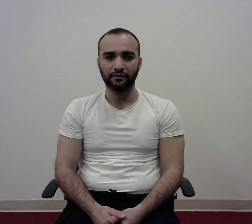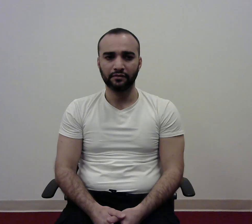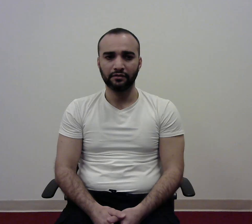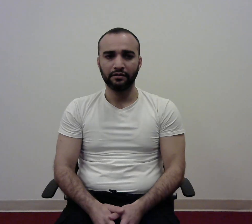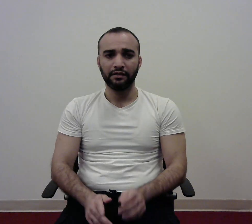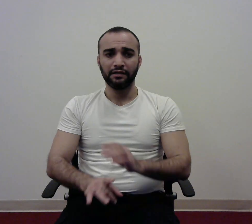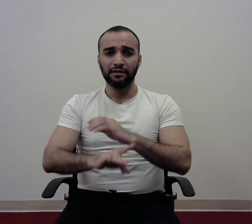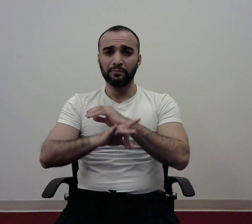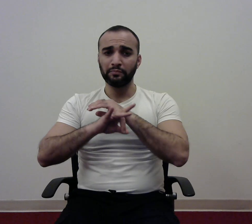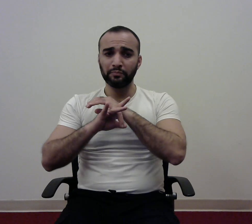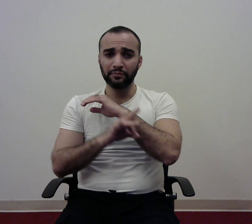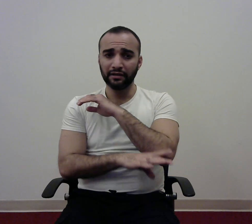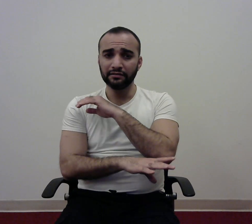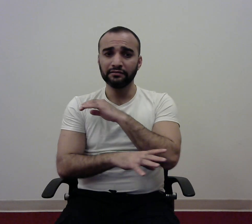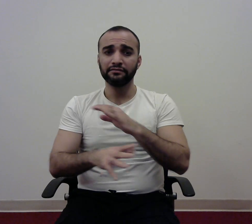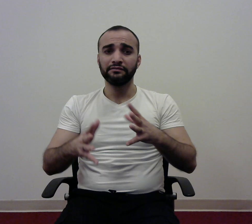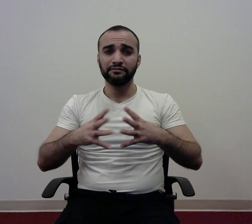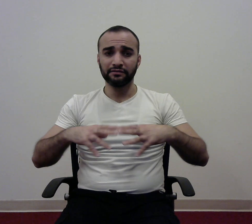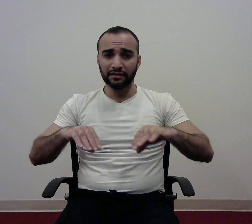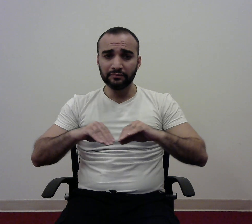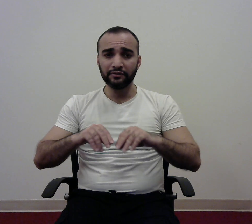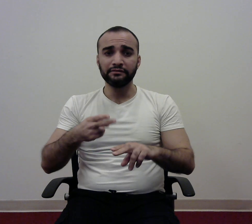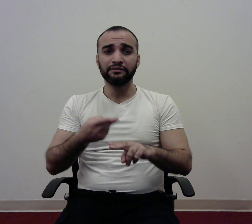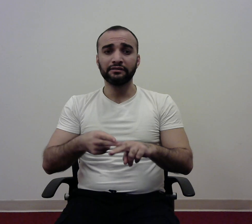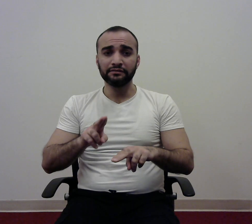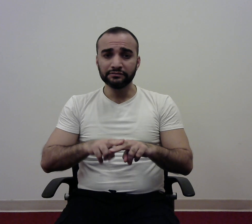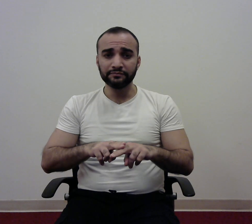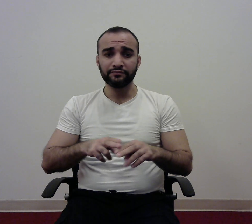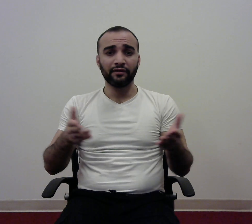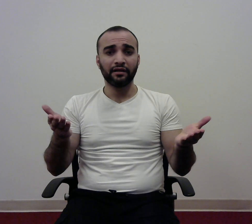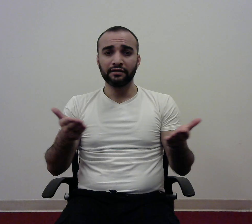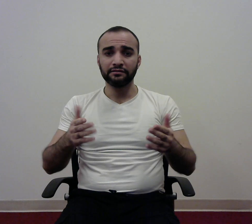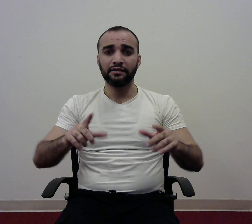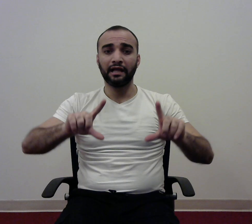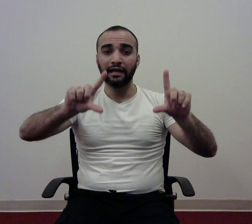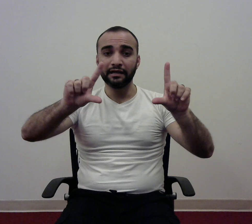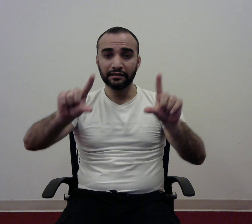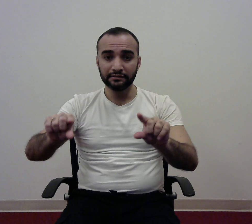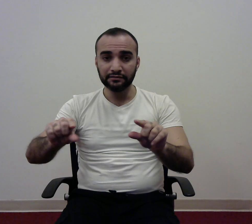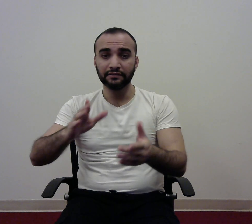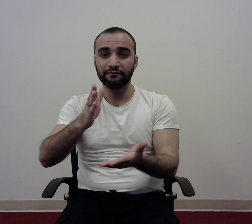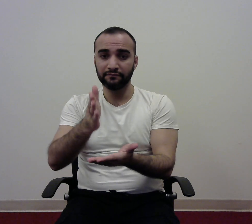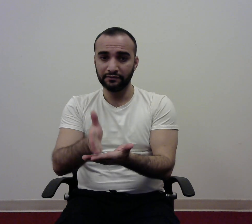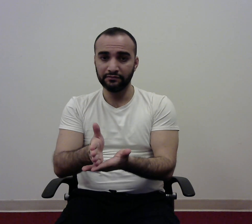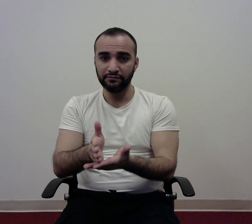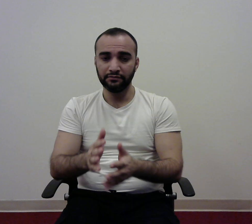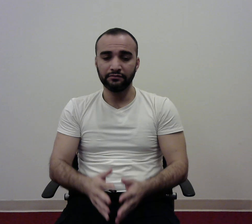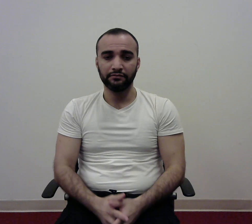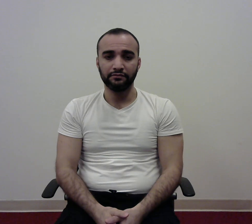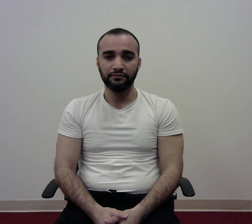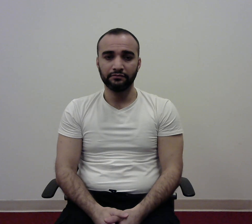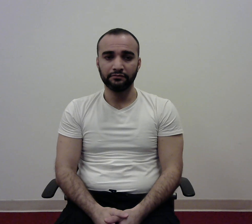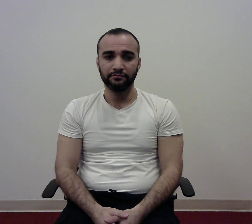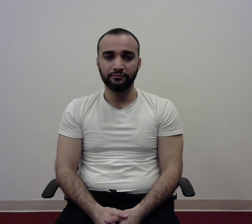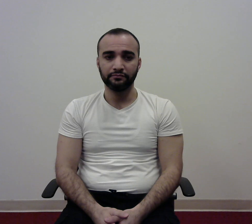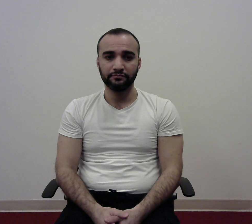Kasıb ailələr üçün hansı endirimlər var?